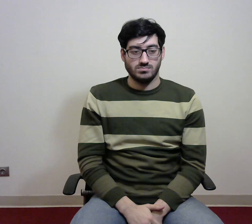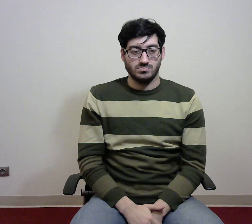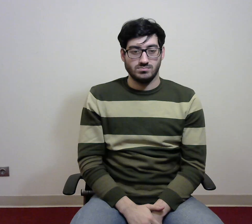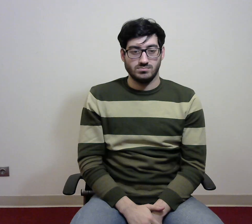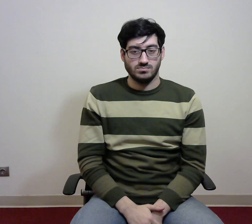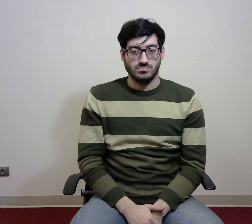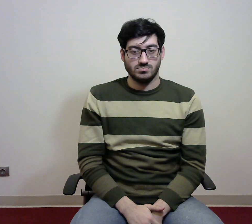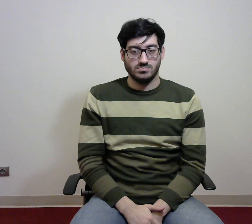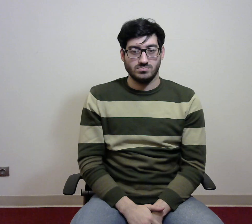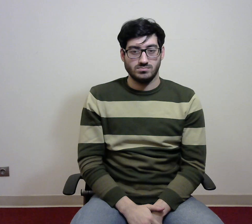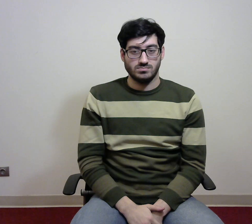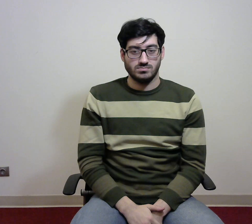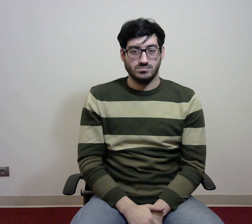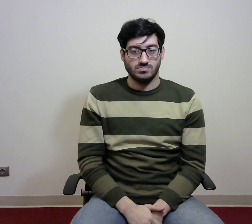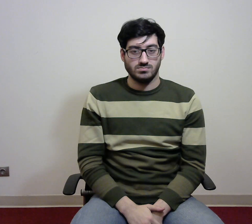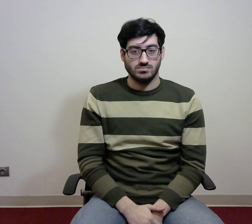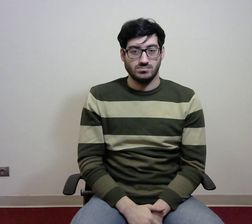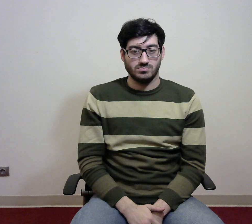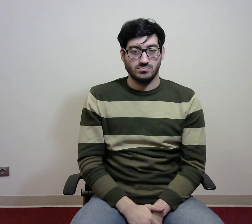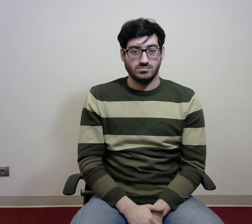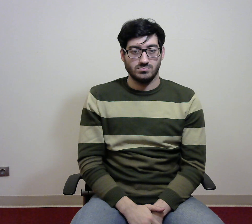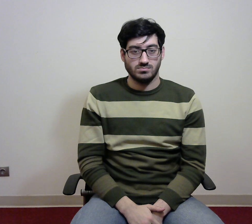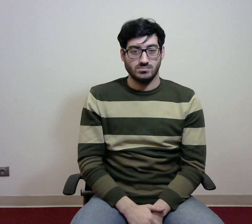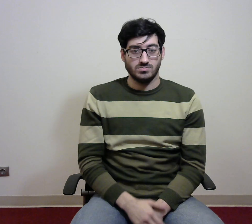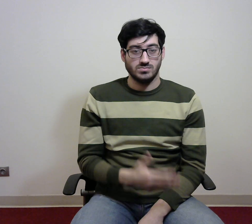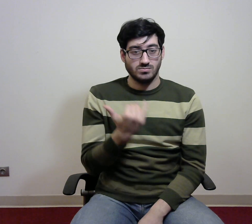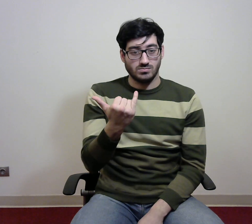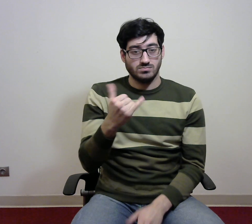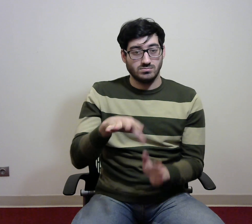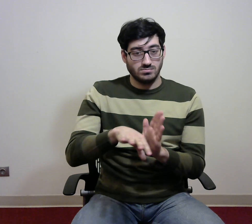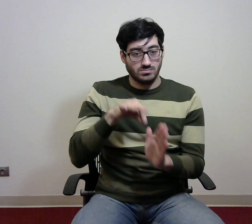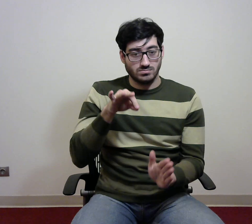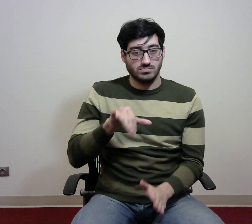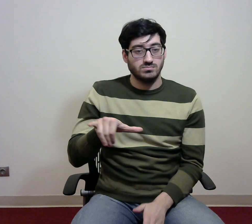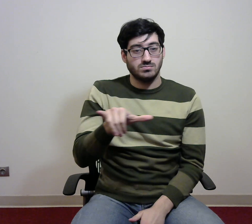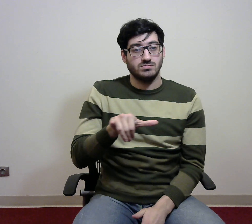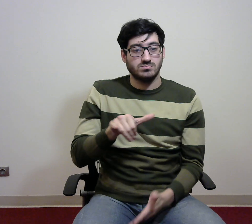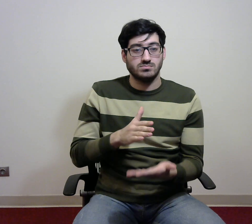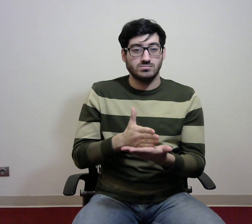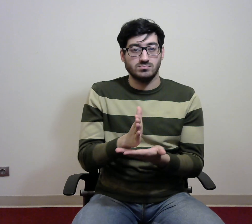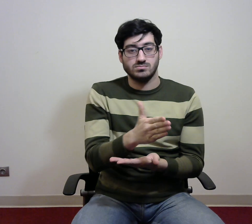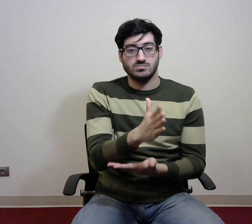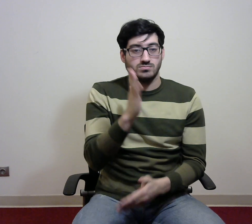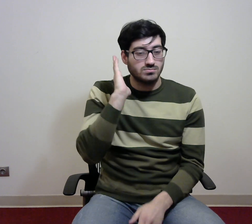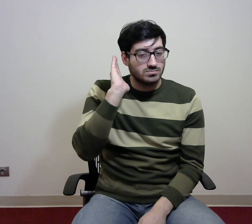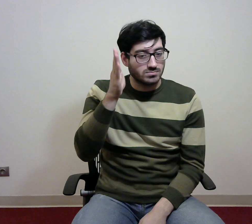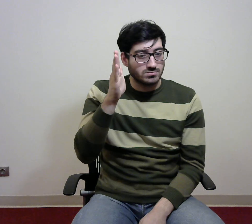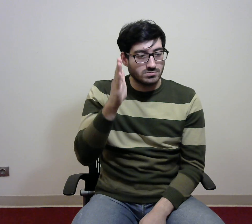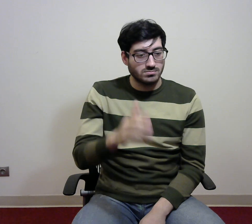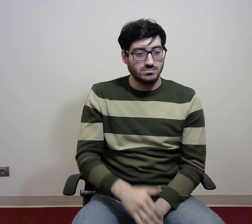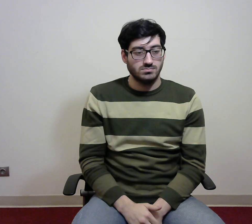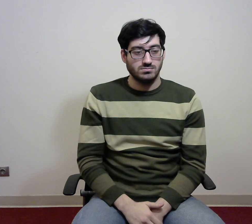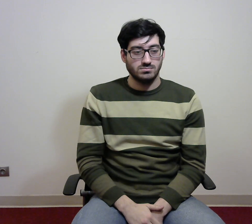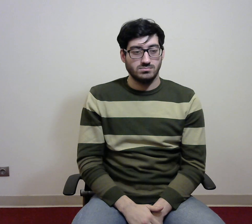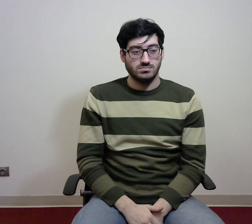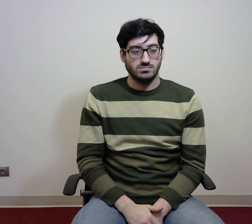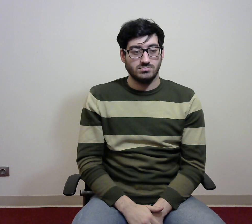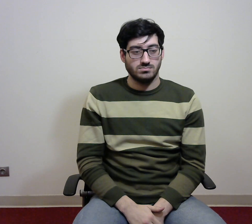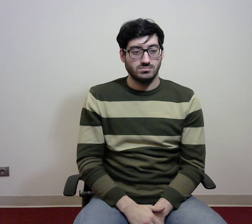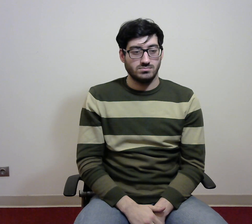Sizin seçiminiz hansı istiqamətdə olacaq?